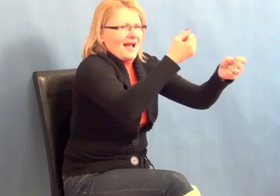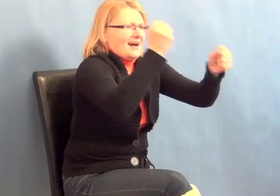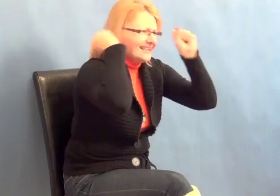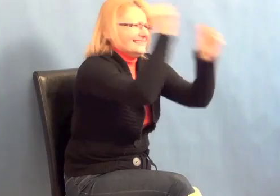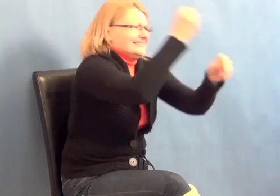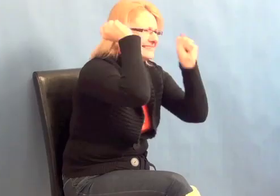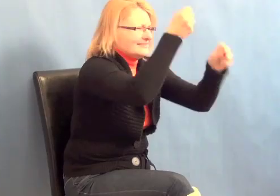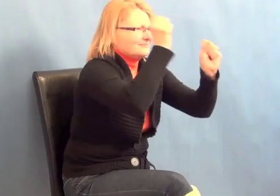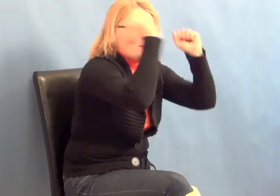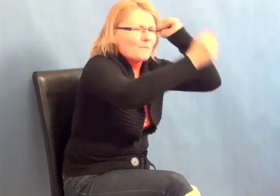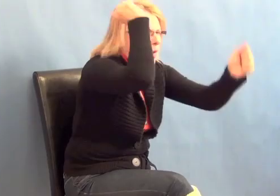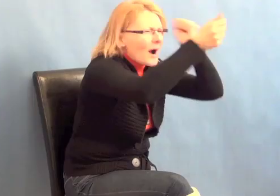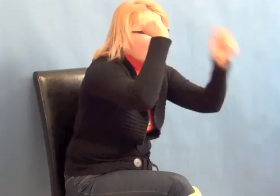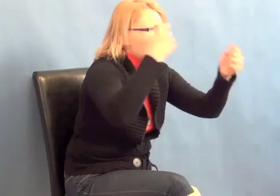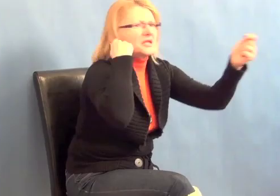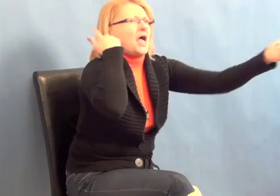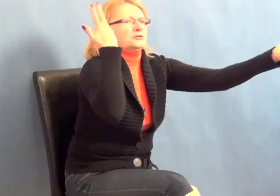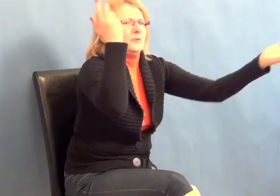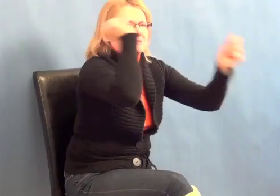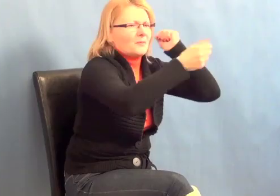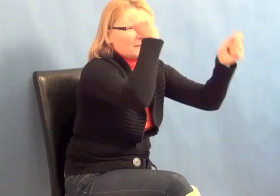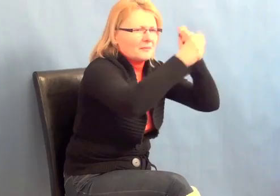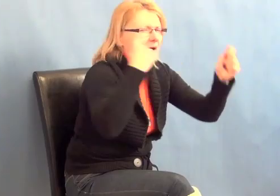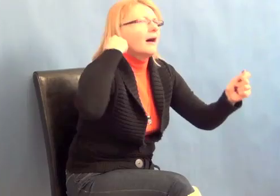Walą w drzwi, ale ten kto jest w środku nic nie słyszy.